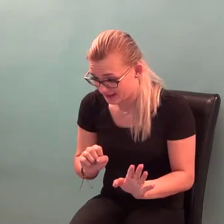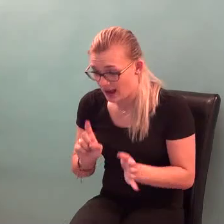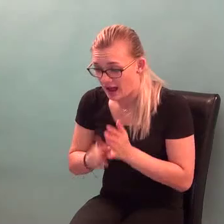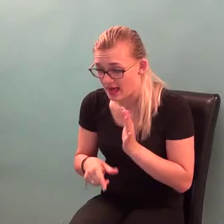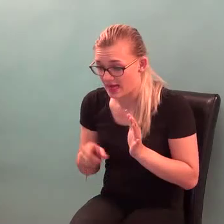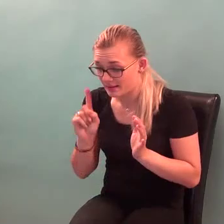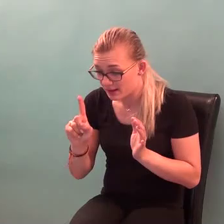Ale, moment...